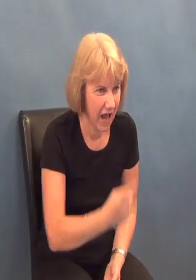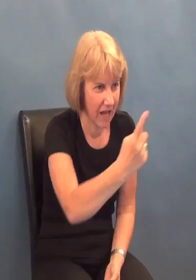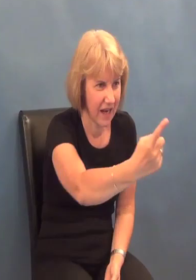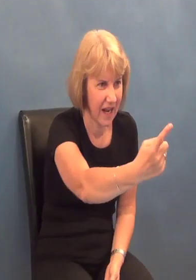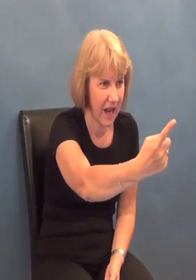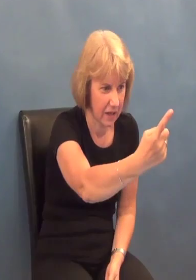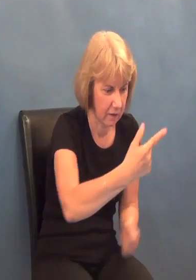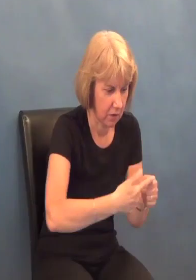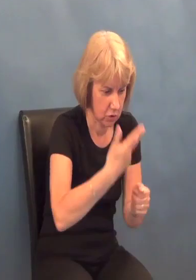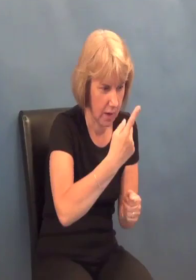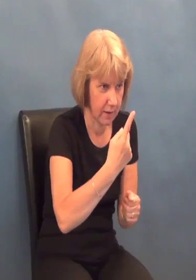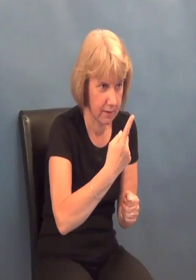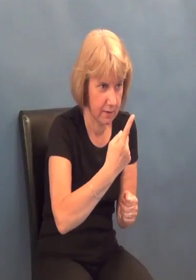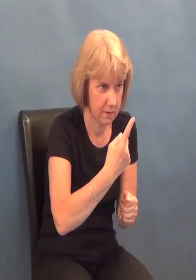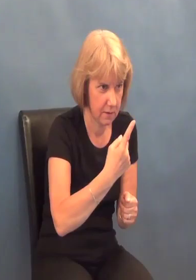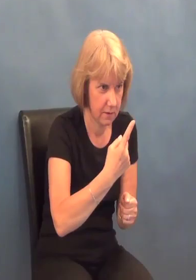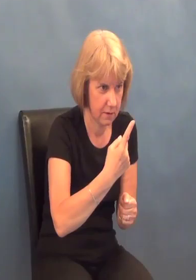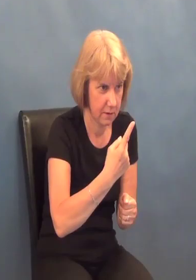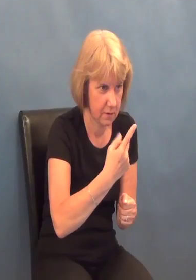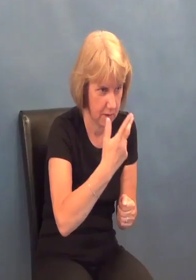Masz jeden - dwudziesty trzeci - jeden?